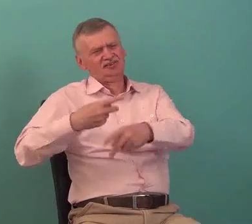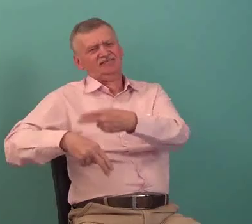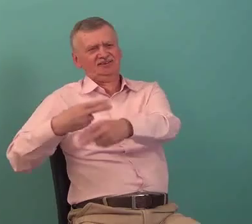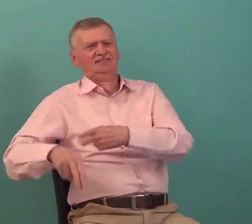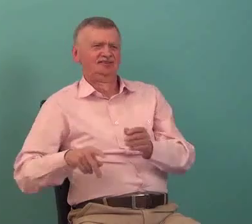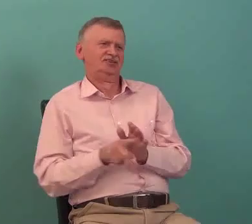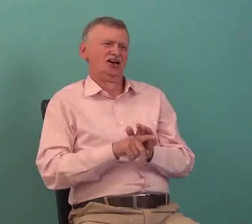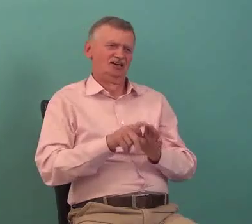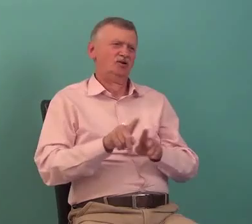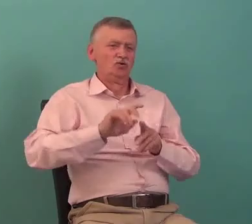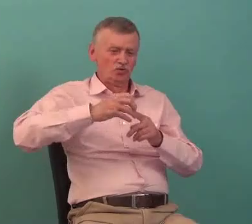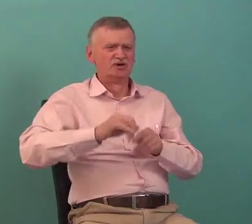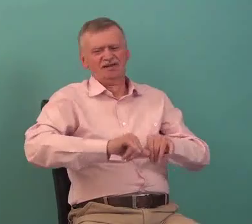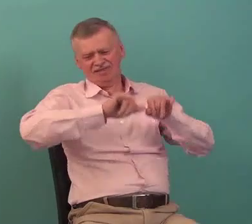Do grudnia mam pełno zakupów.